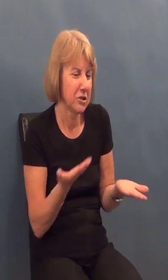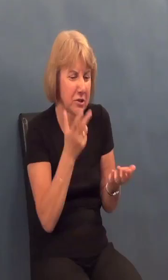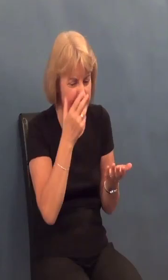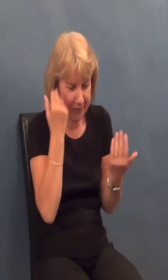Jeszcze nie wiem.